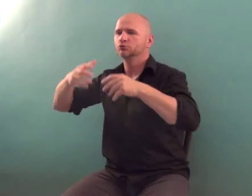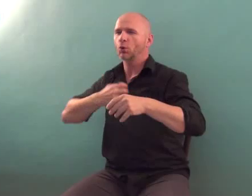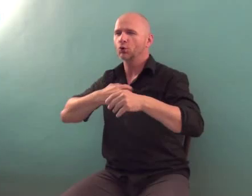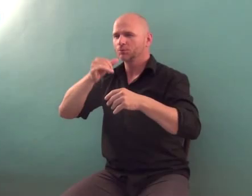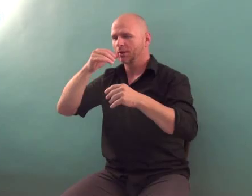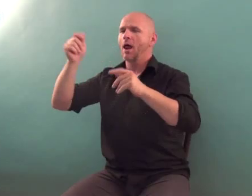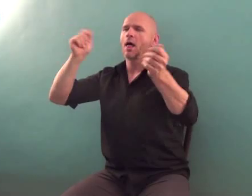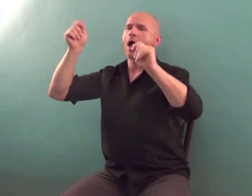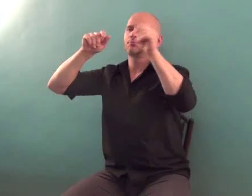To uruchomiło alarm.